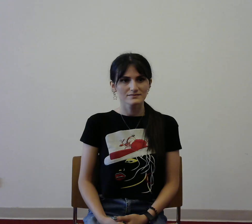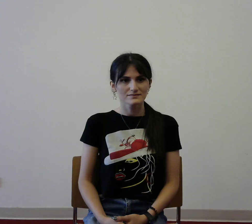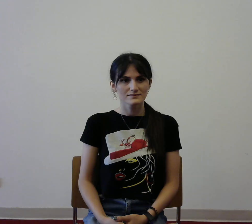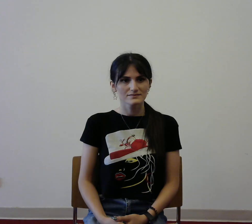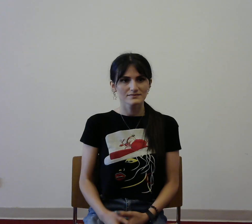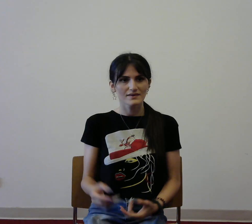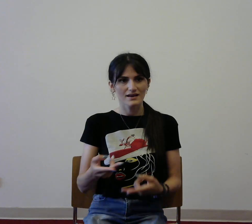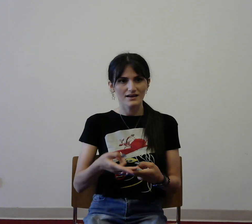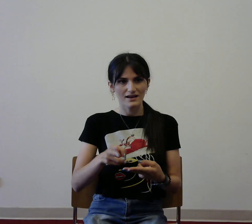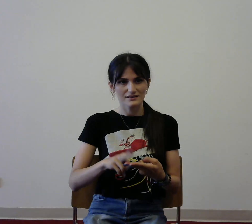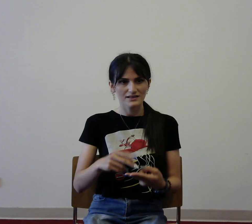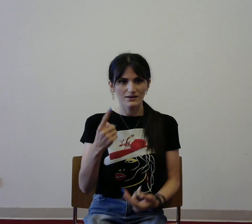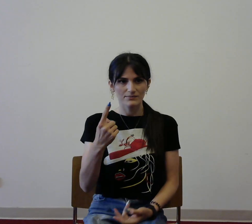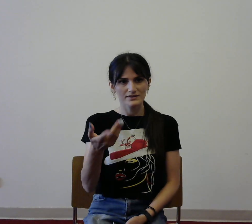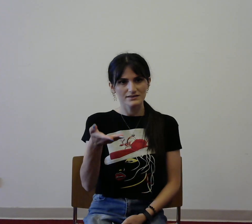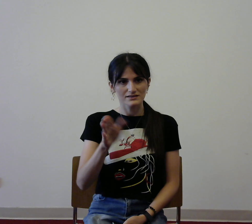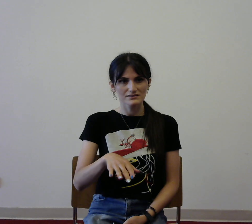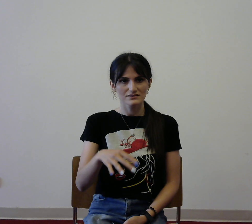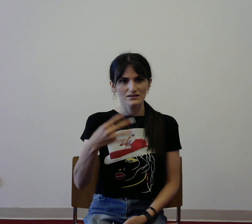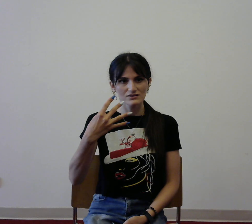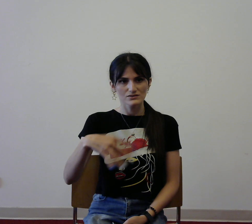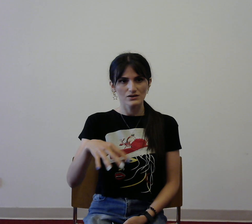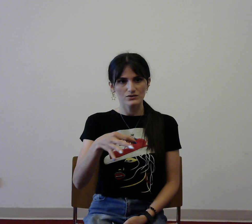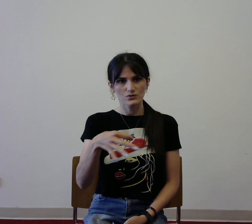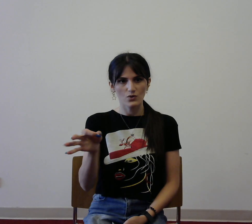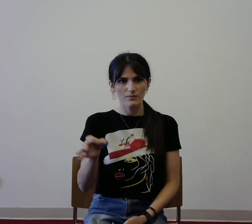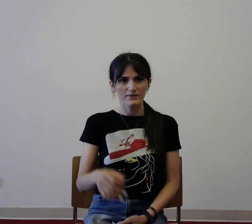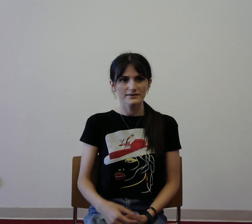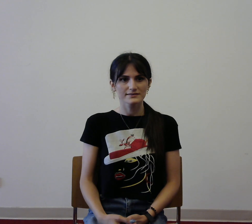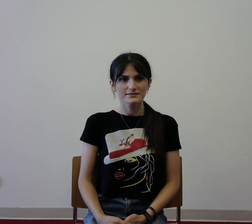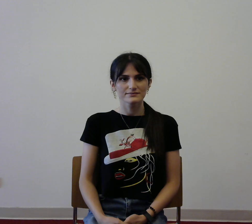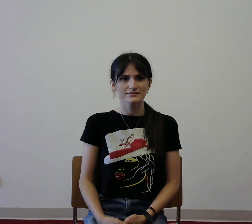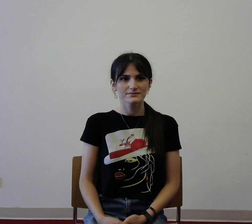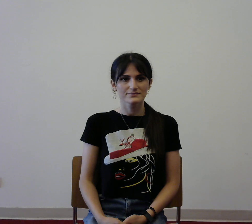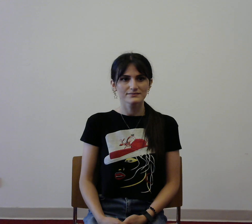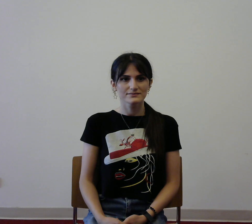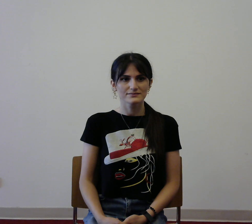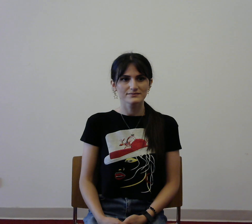Bunun bir dənəsi 40 qəpikdir